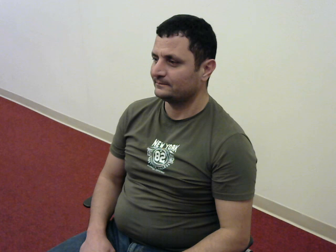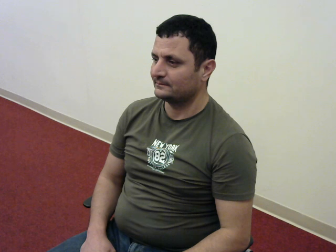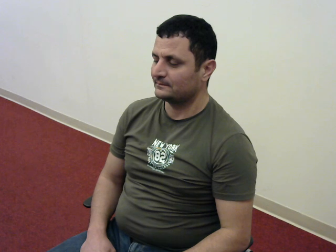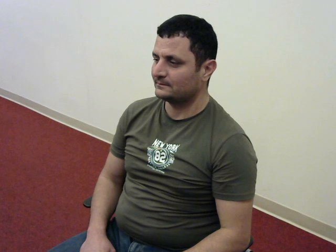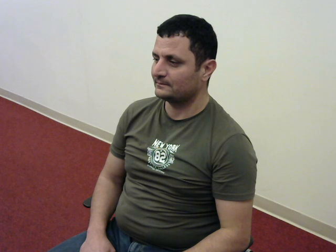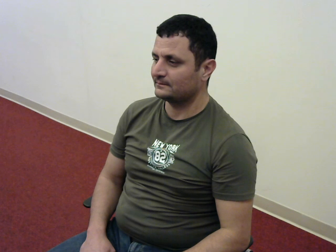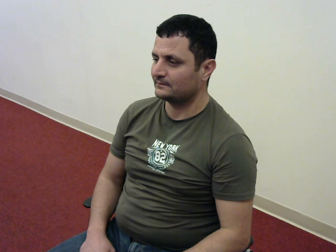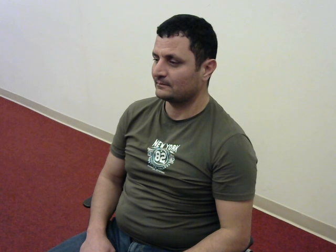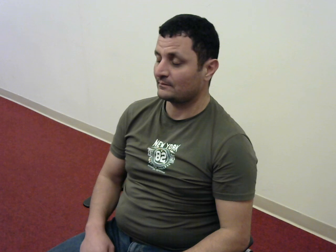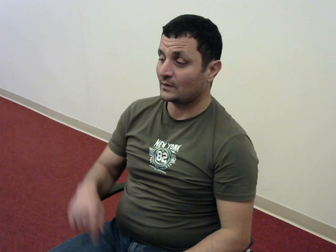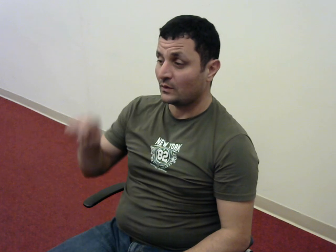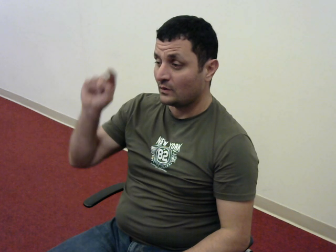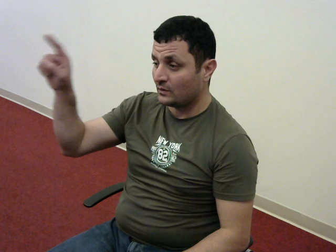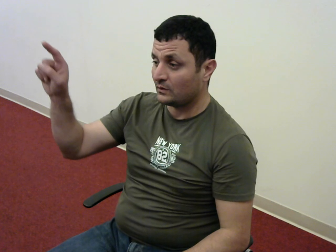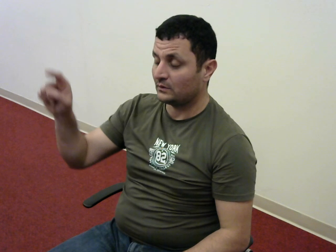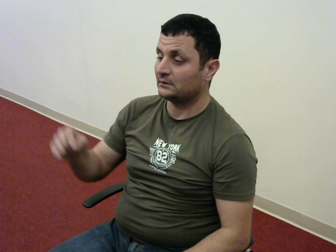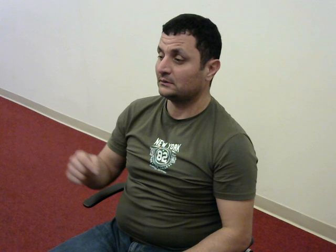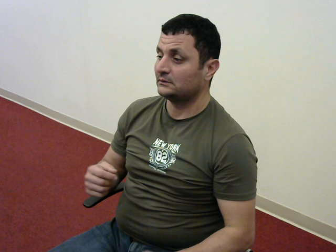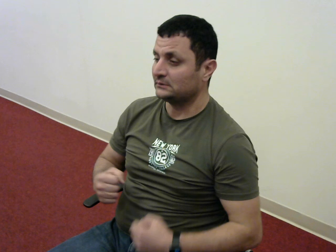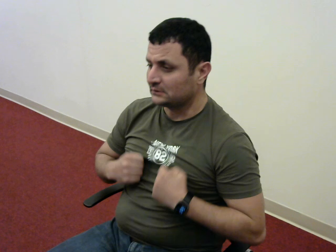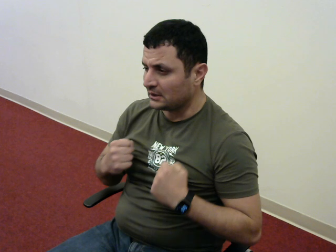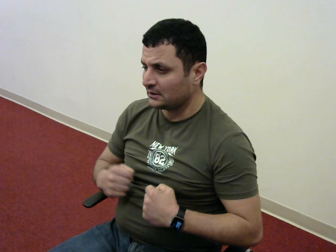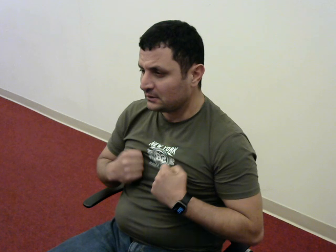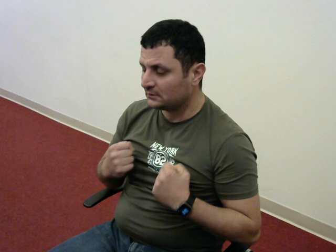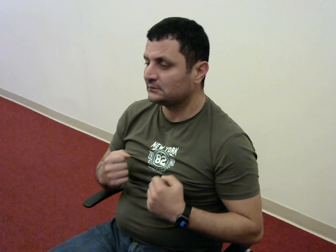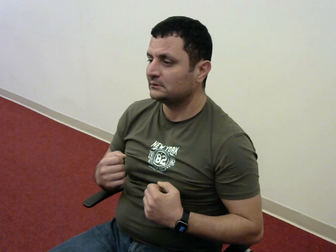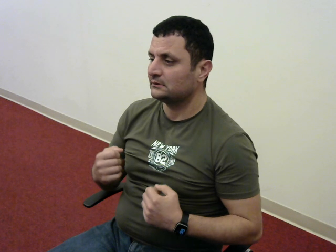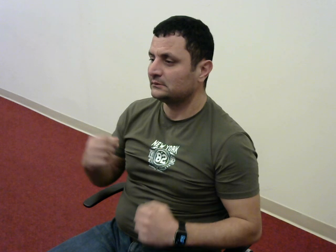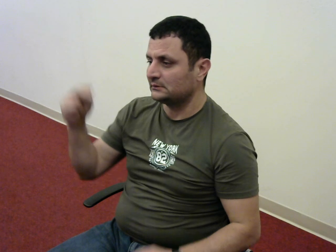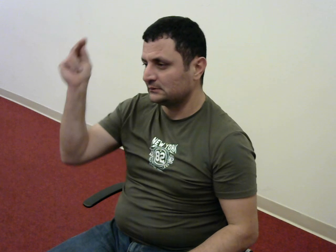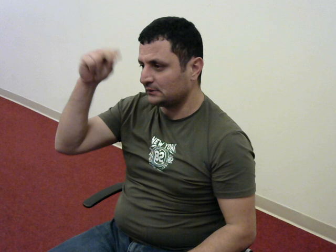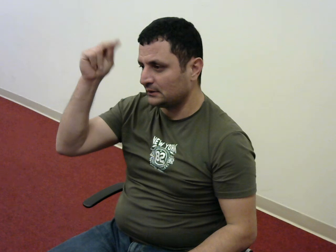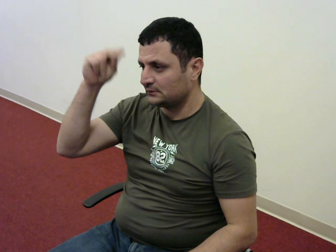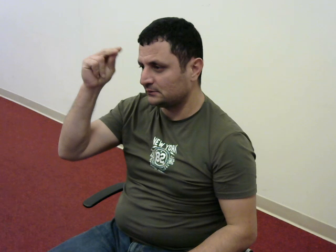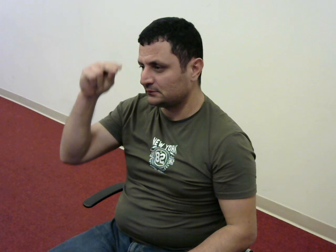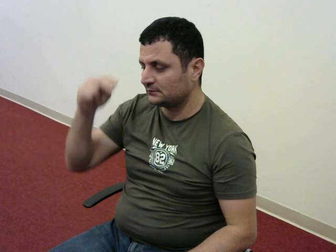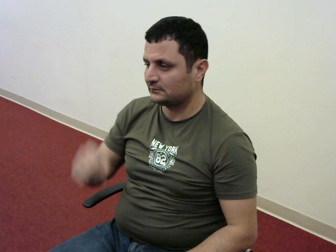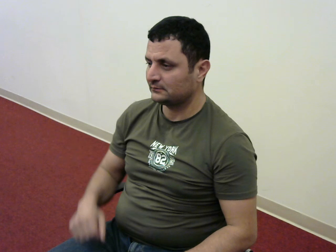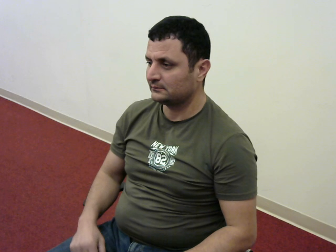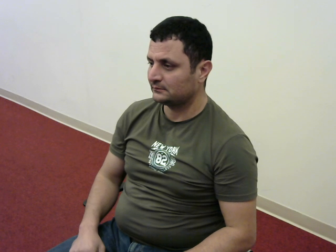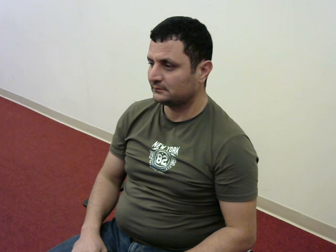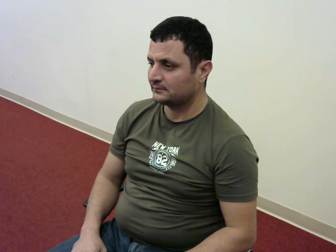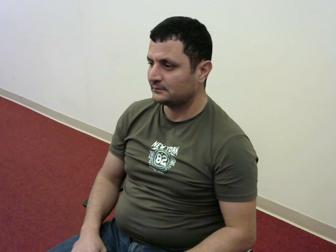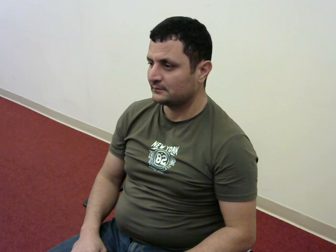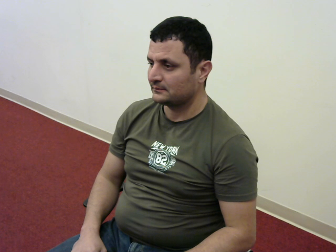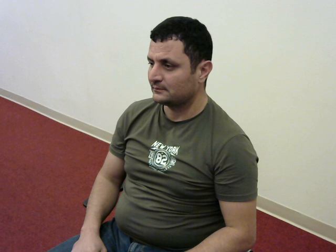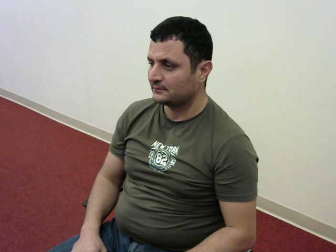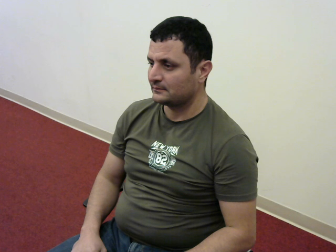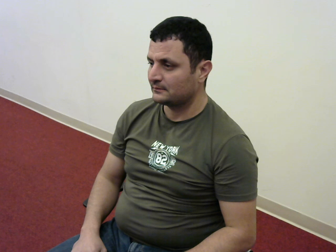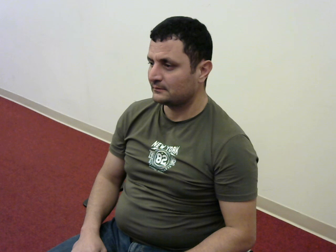O çalışqan şagirddir